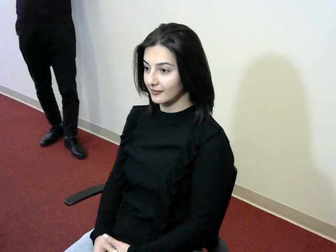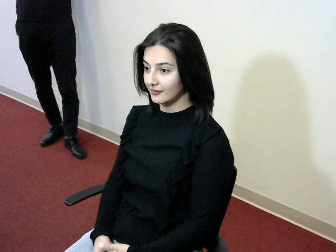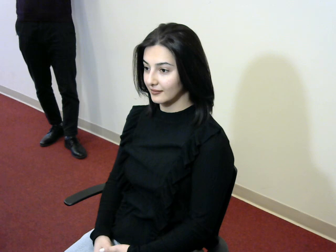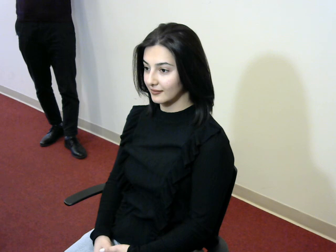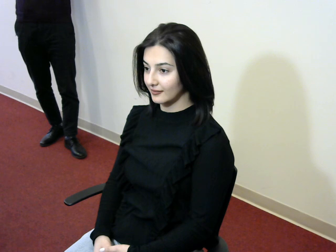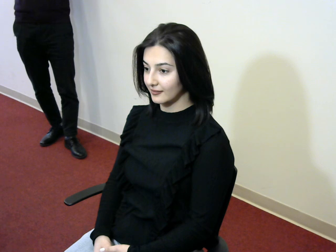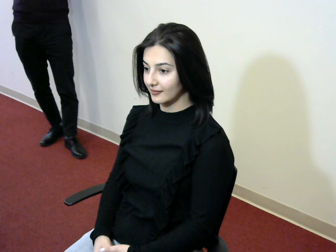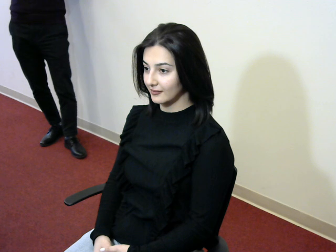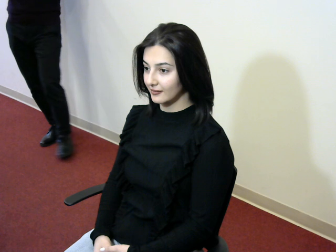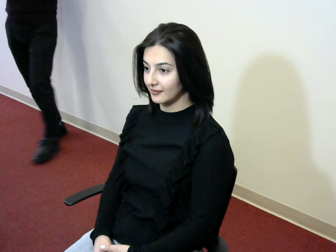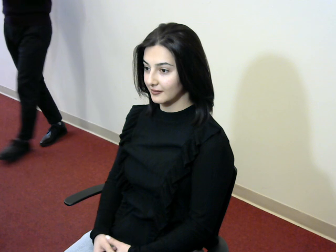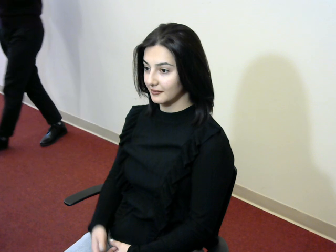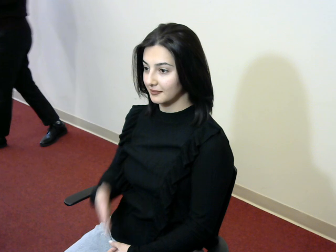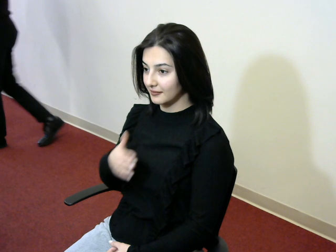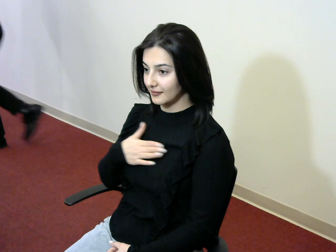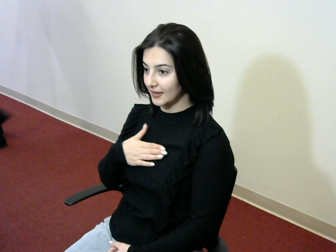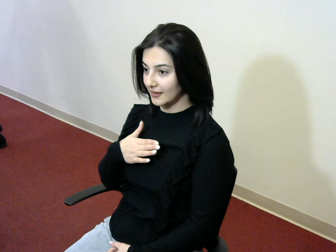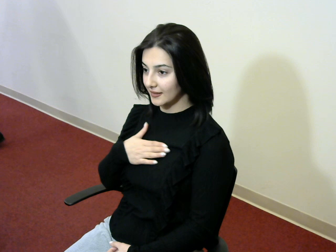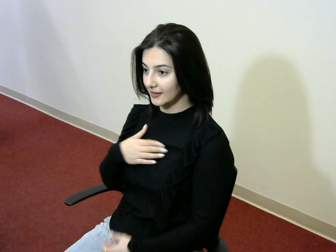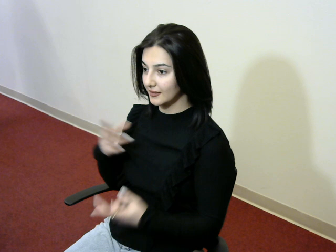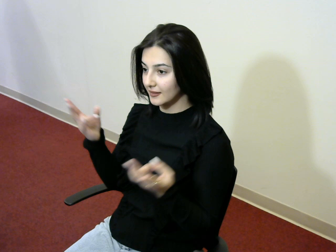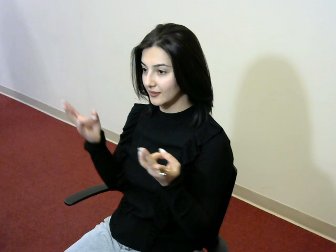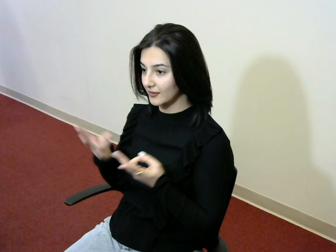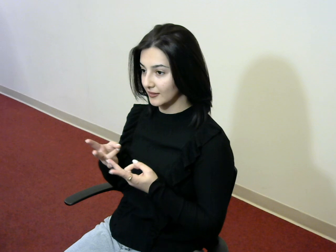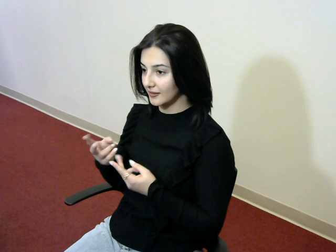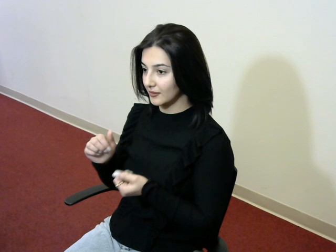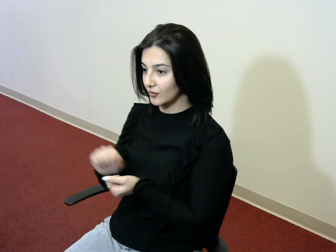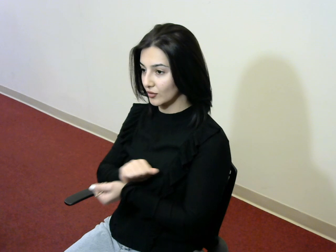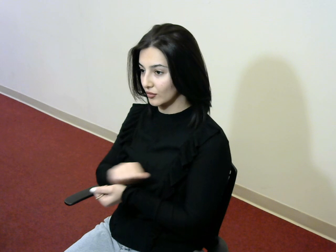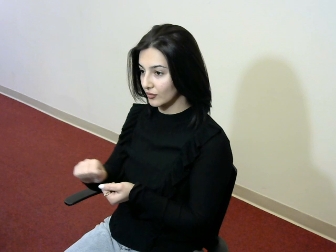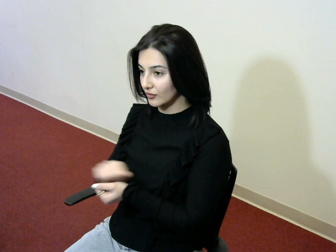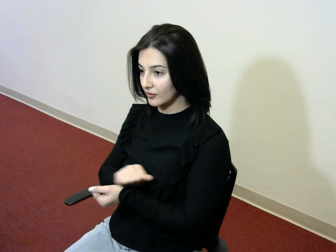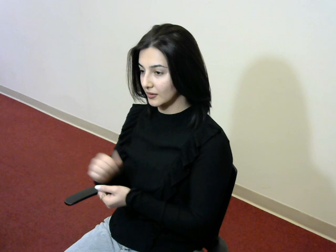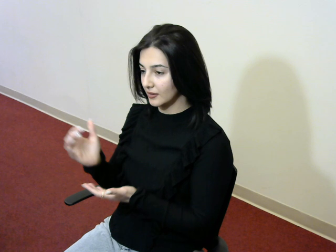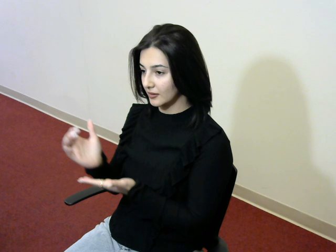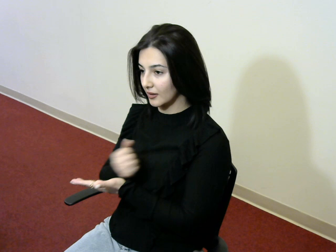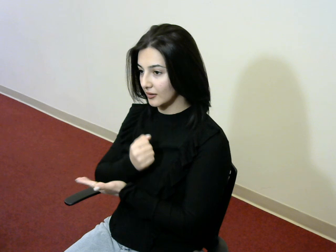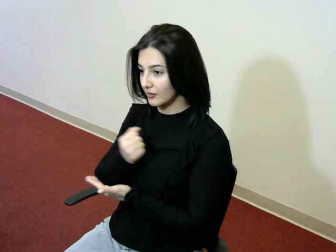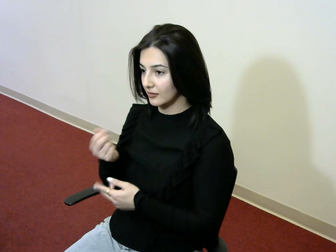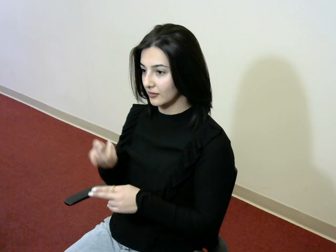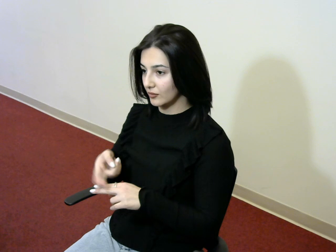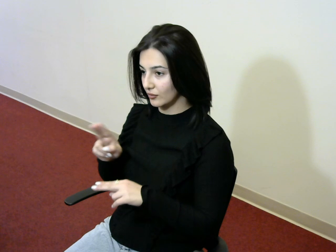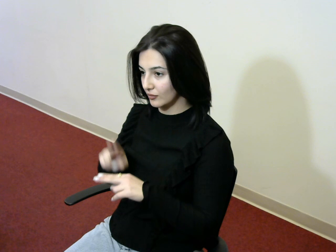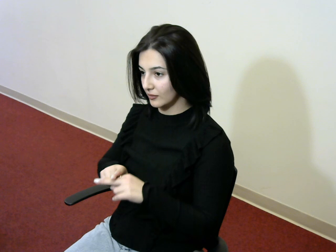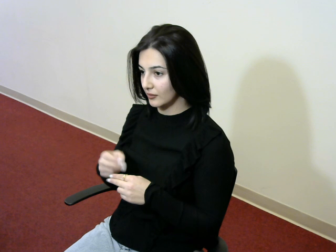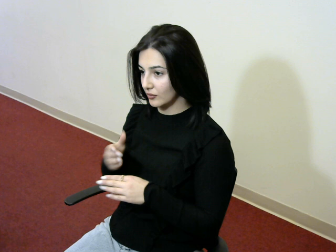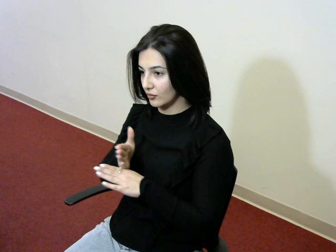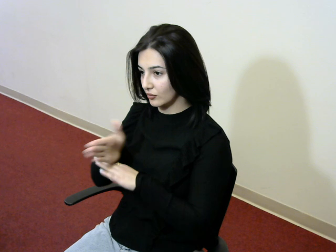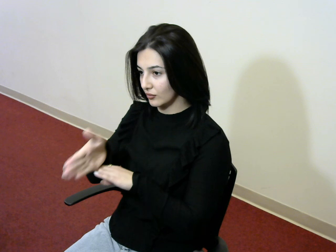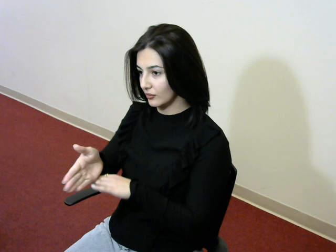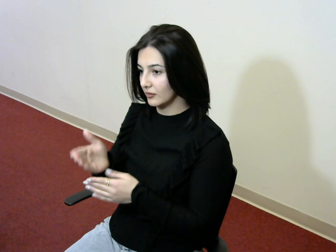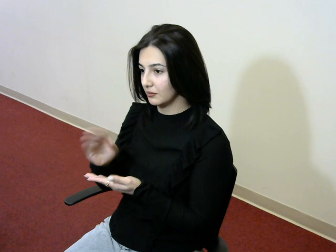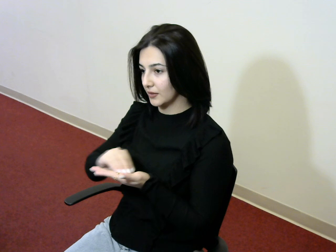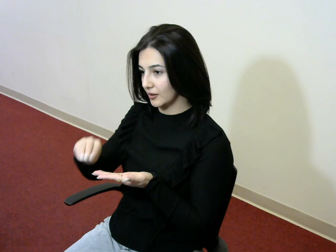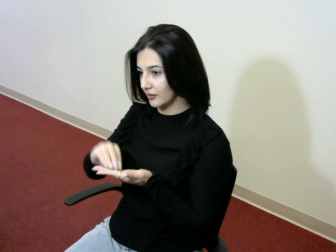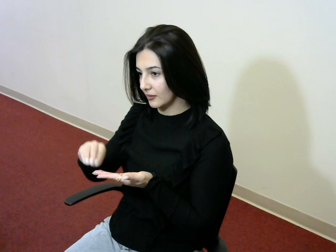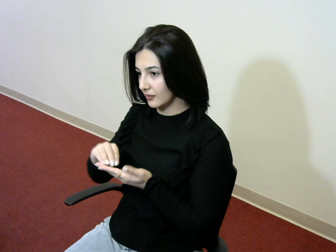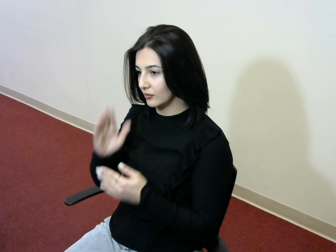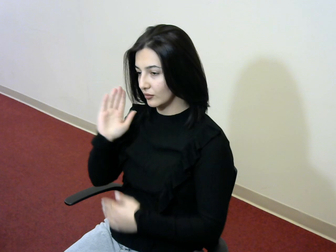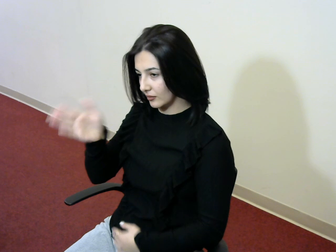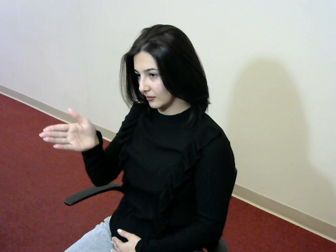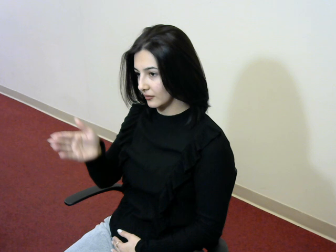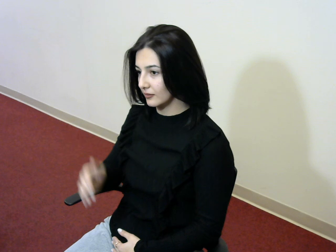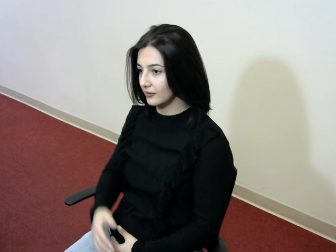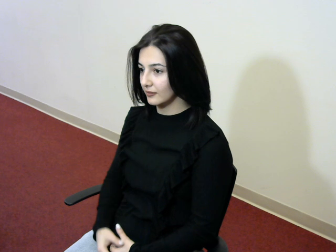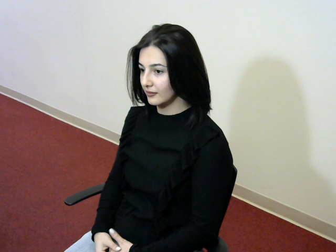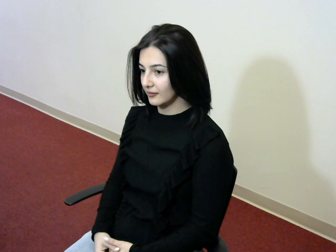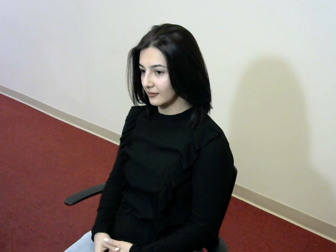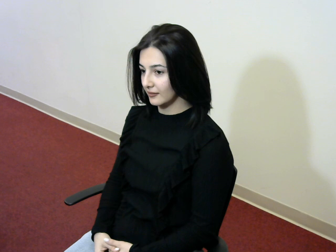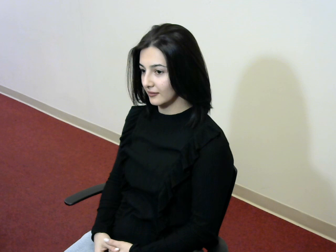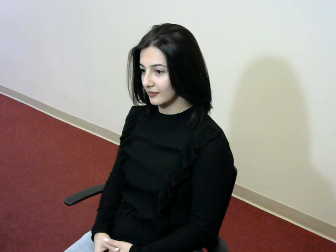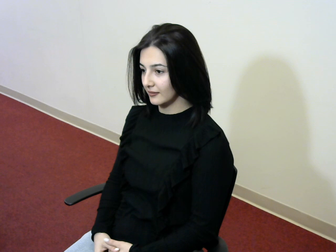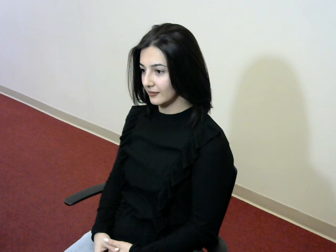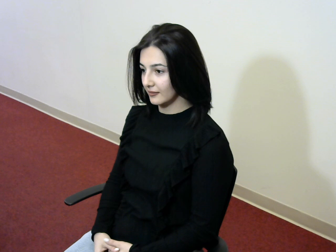Mən lazımlı kağızları tapmaq üçün müraciət yazacam